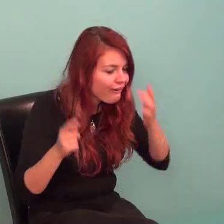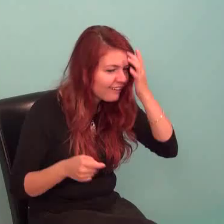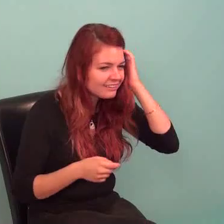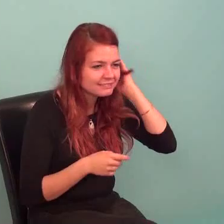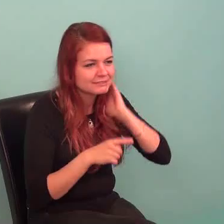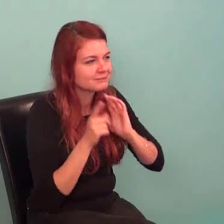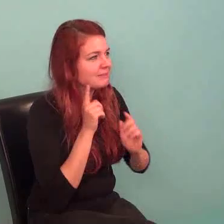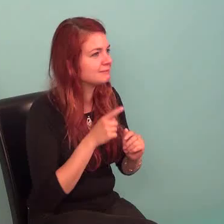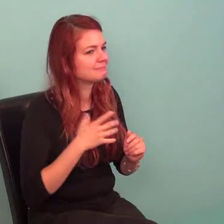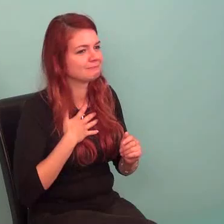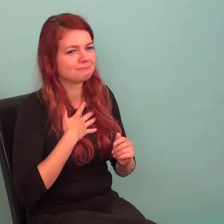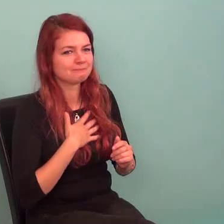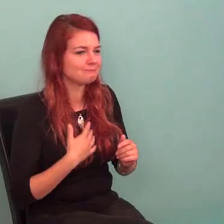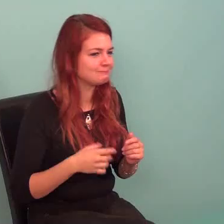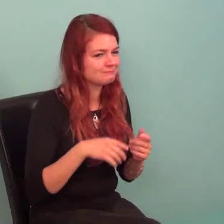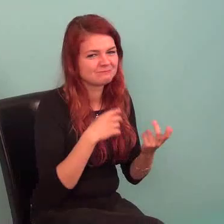Chłopcu jest nieprzyjemnie i szuka dalej.